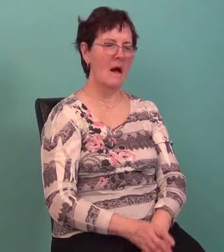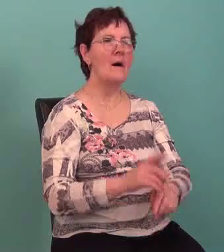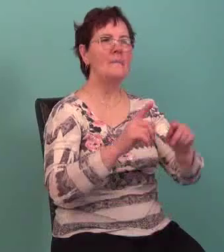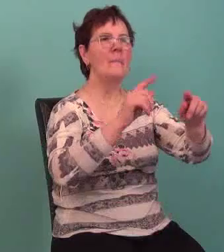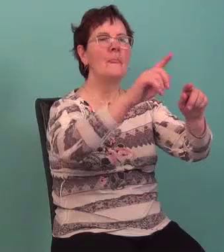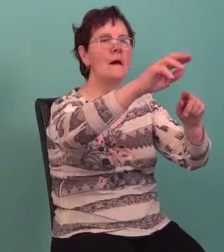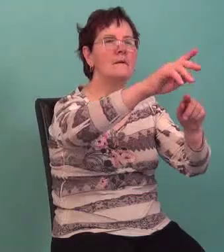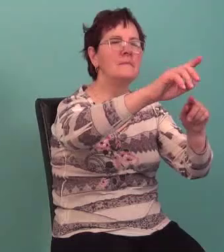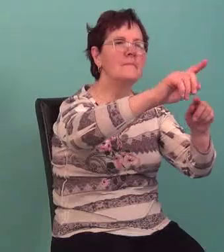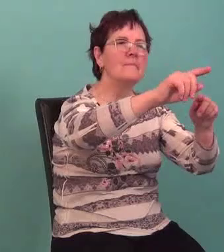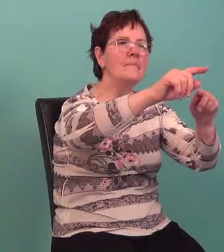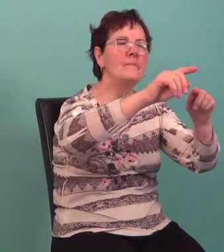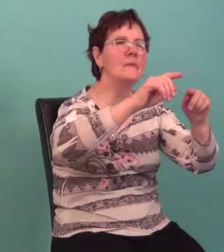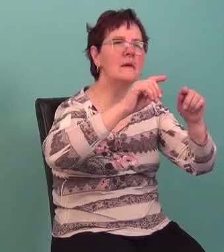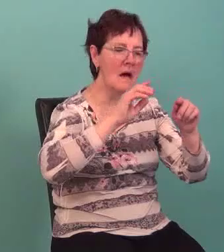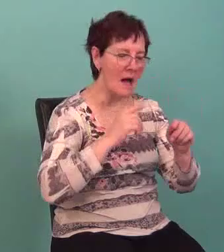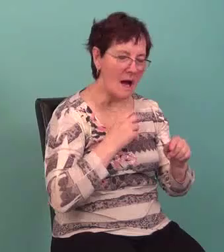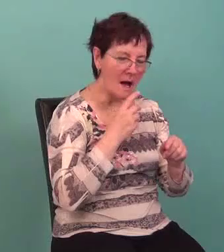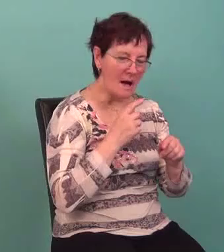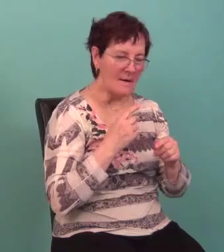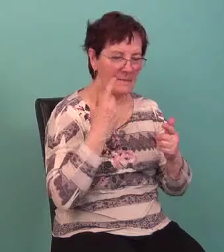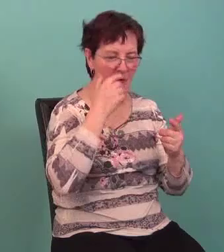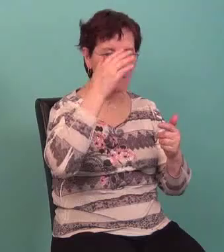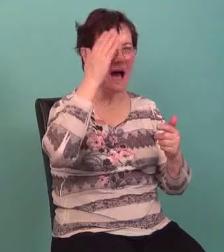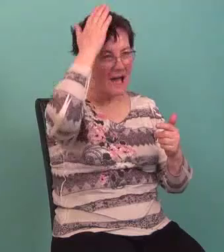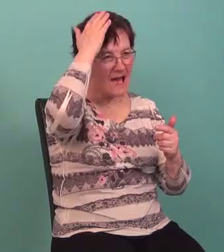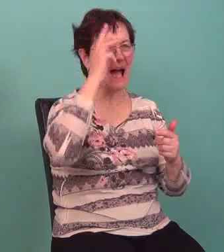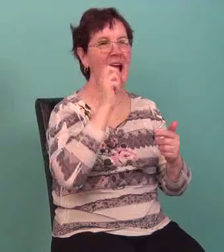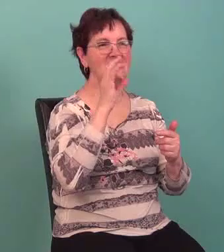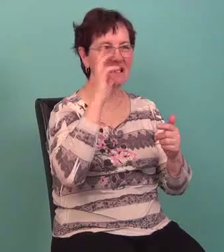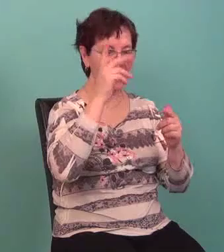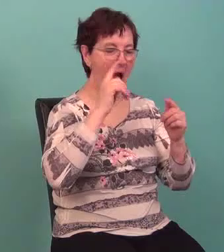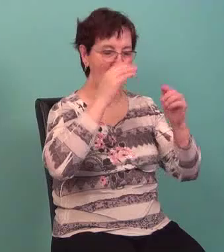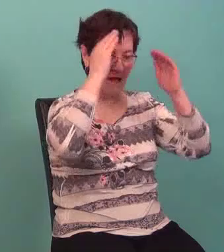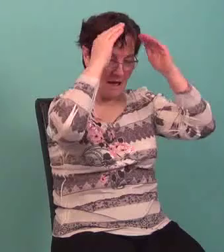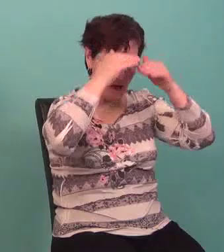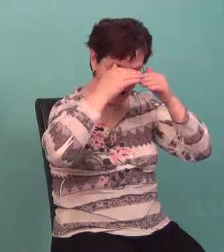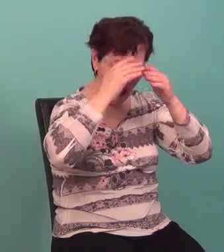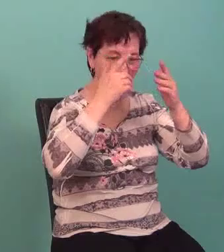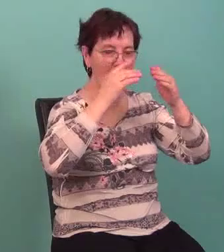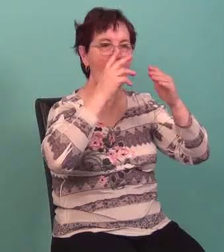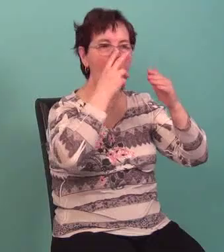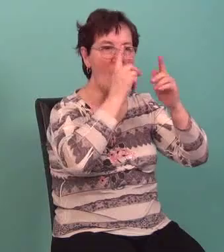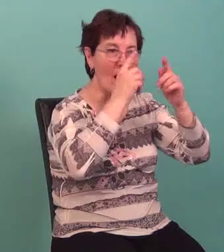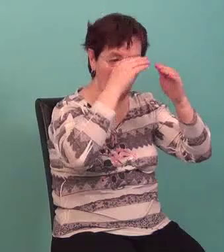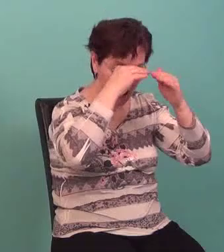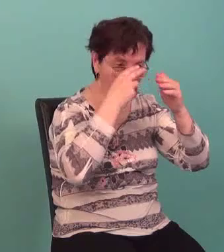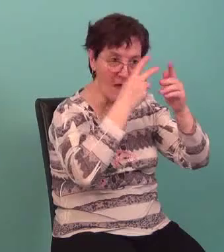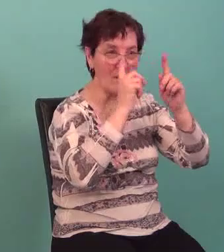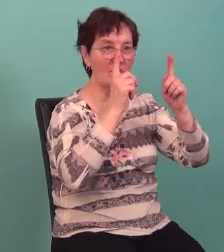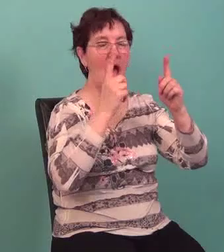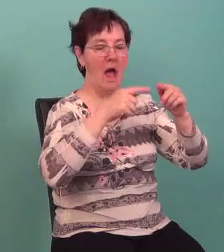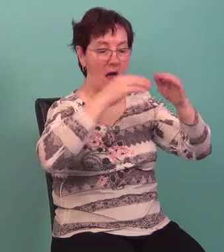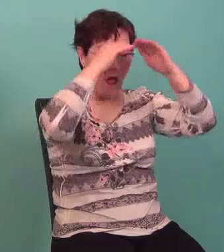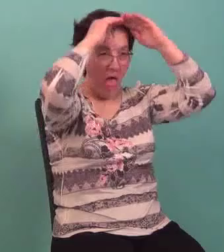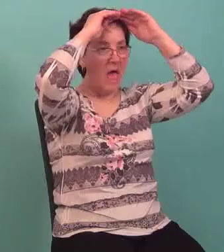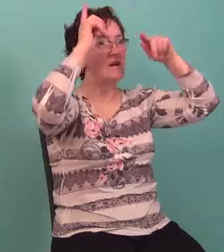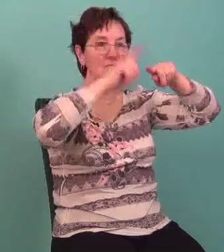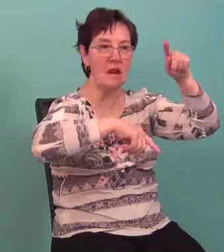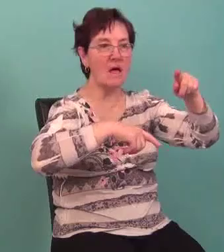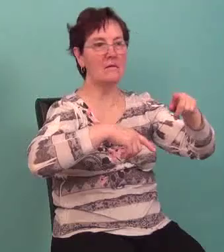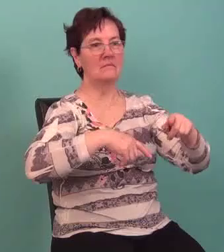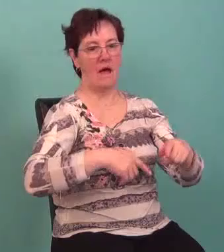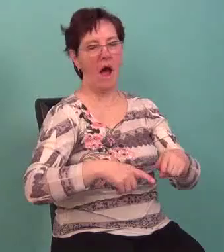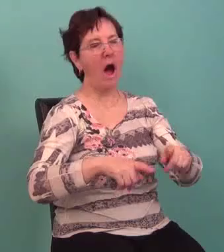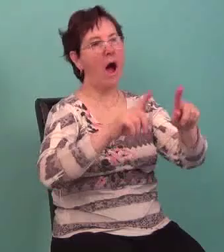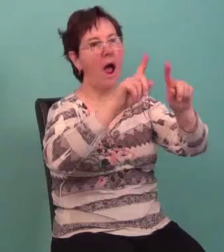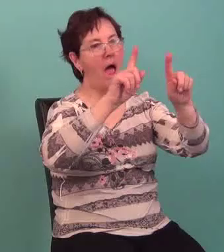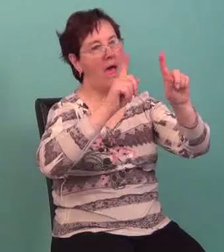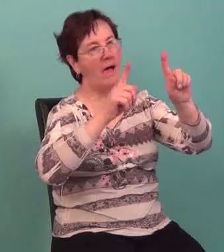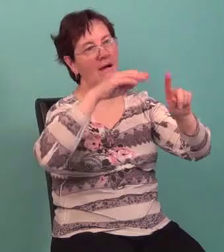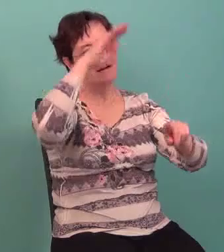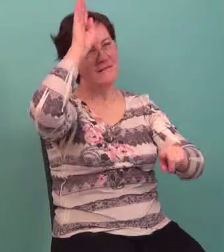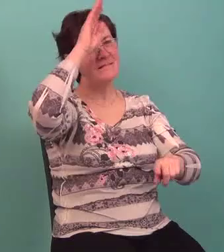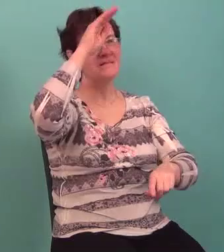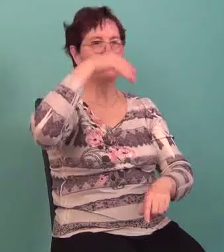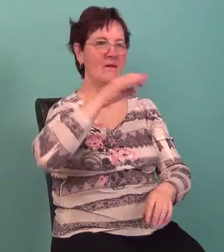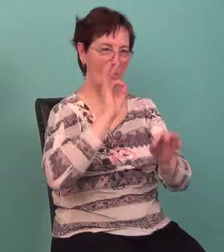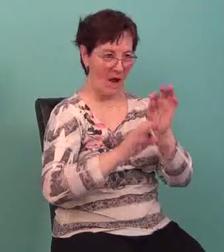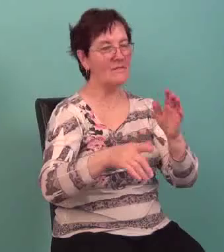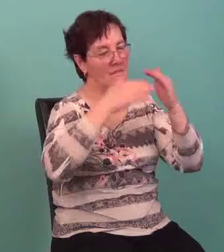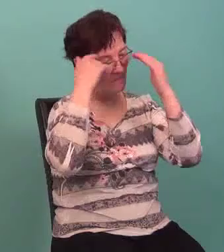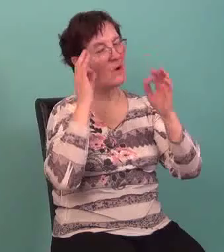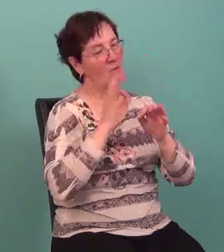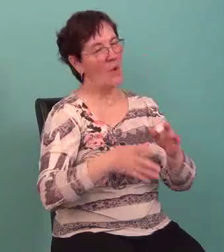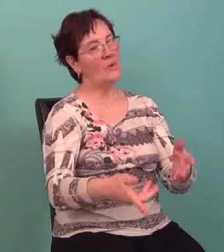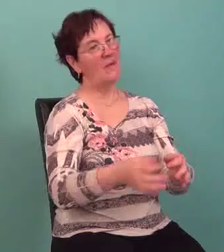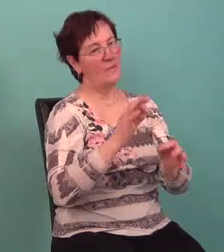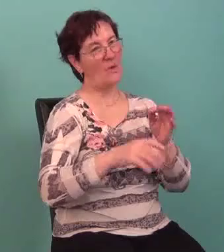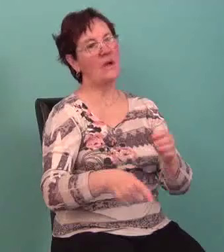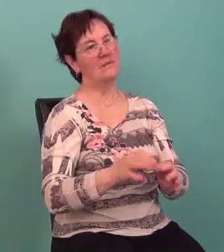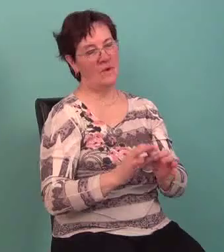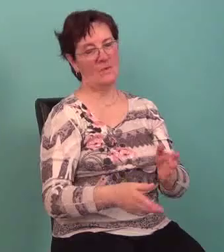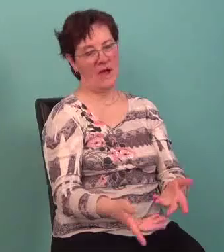Jak kask jest założony nisko to ktoś nie będzie nic widział, za wysoko to jest źle, trzeba tak na samym środku czoła, to wtedy jest dobrze.